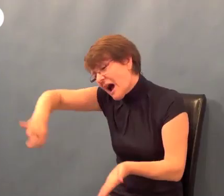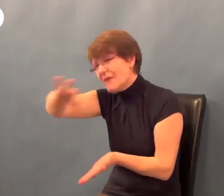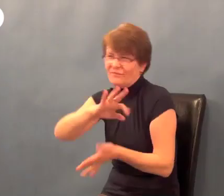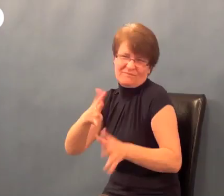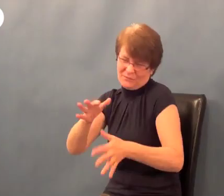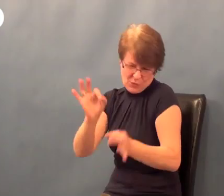Mniej więcej coś takiego, nie wiem dokładnie.